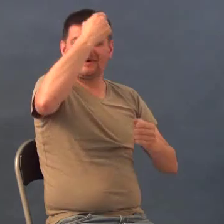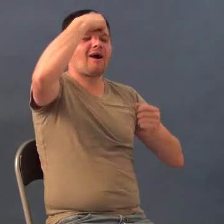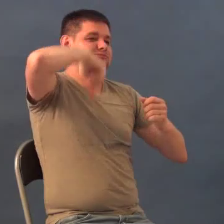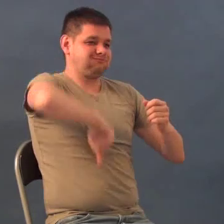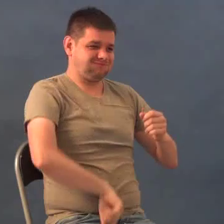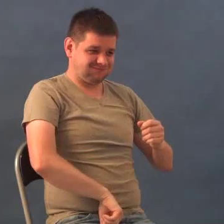Połknął.